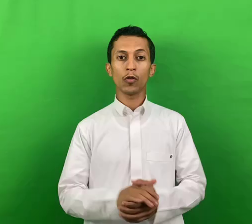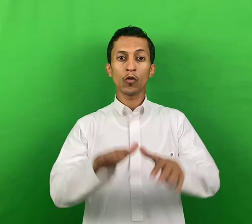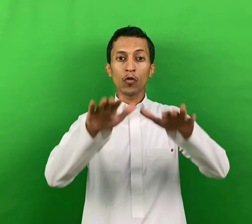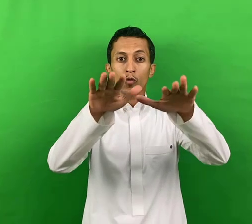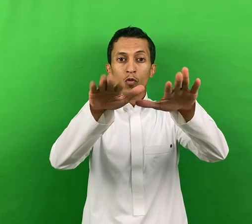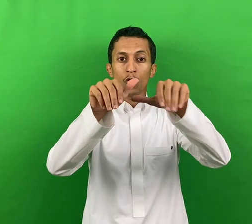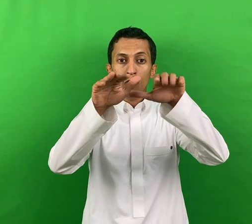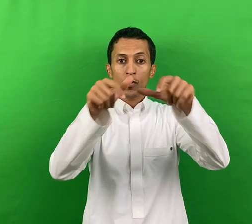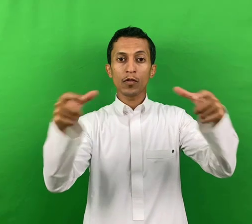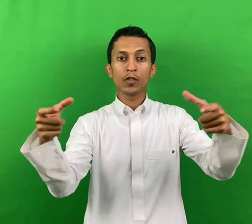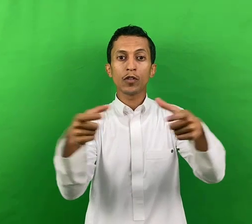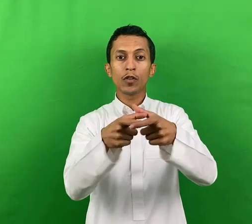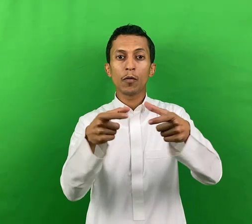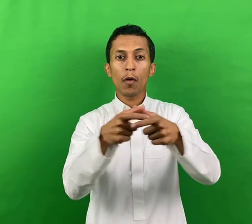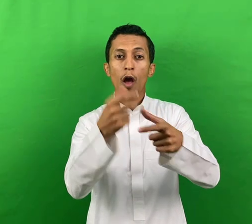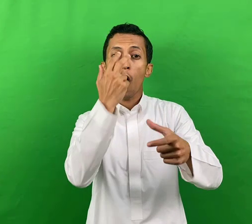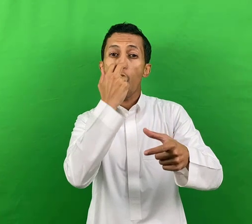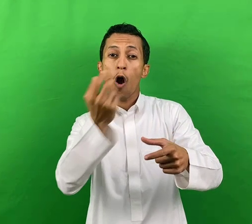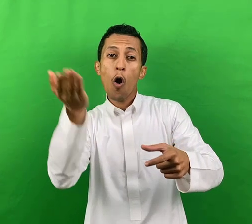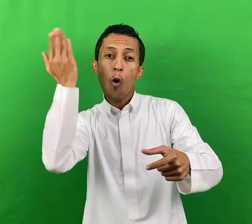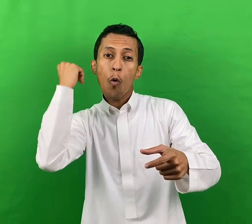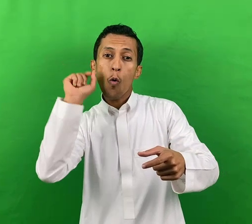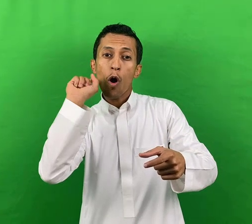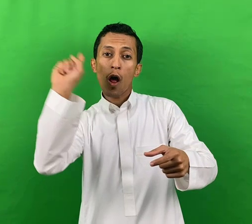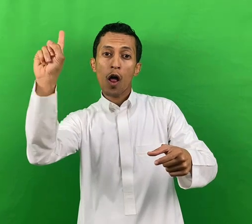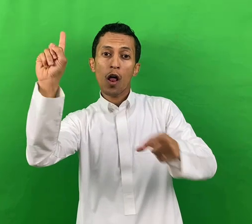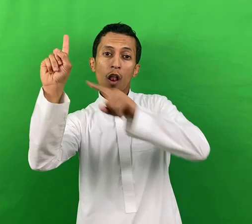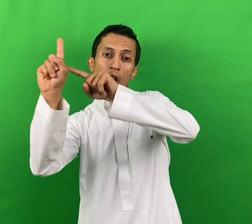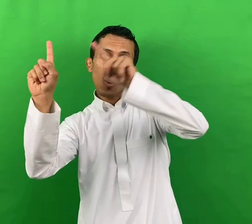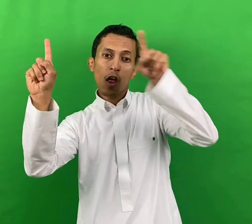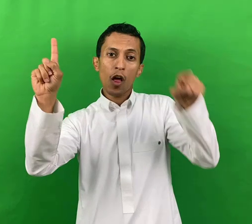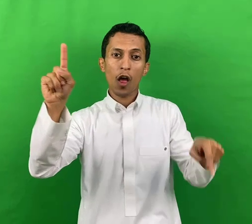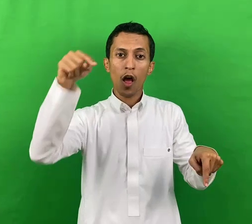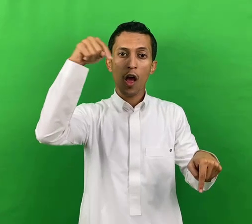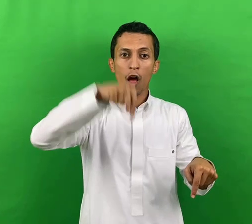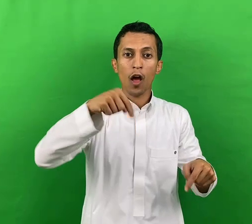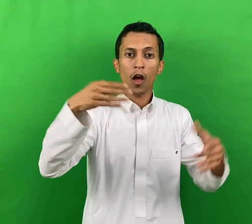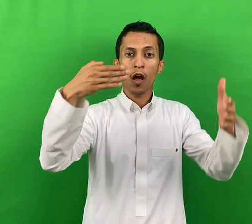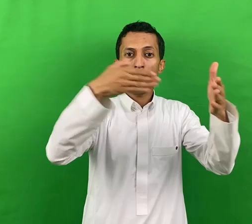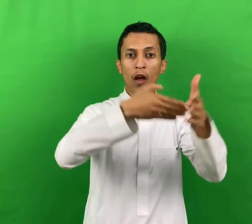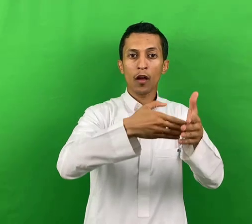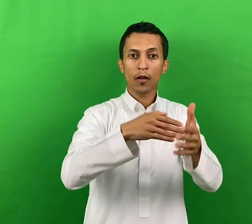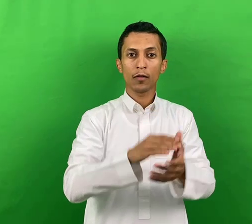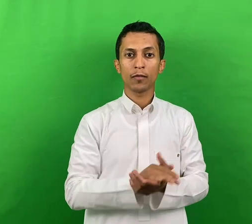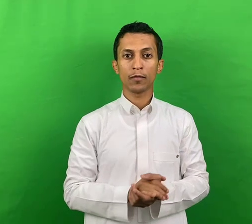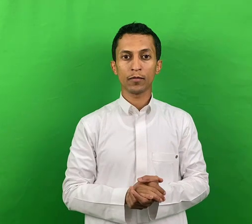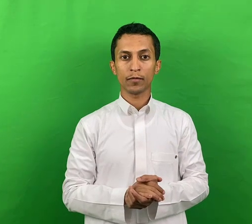نودي في مجمع فيه الأولون والآخرون